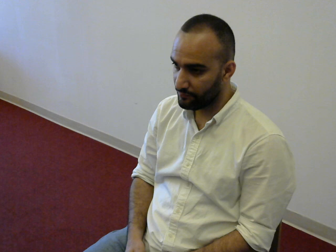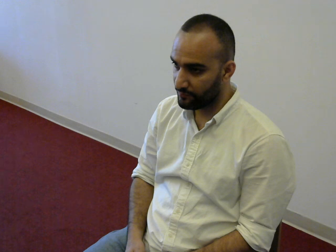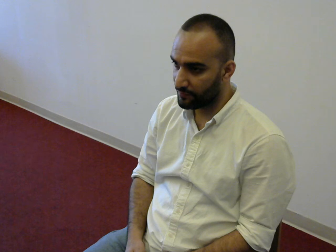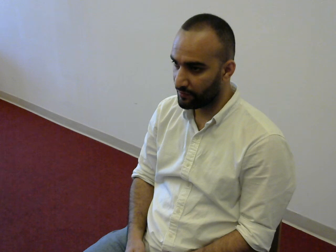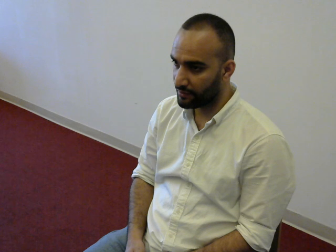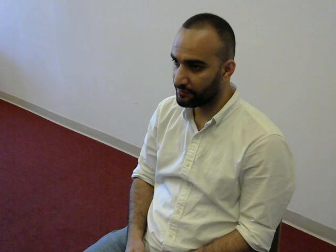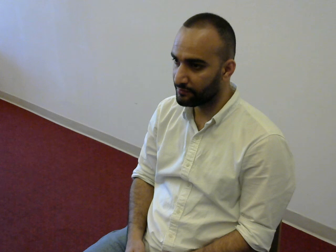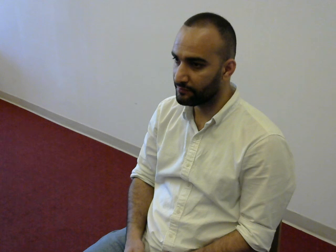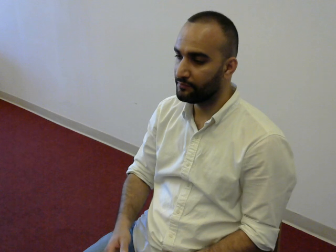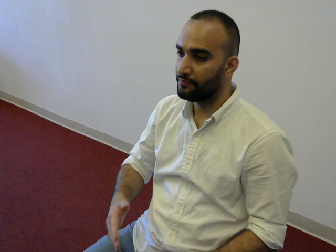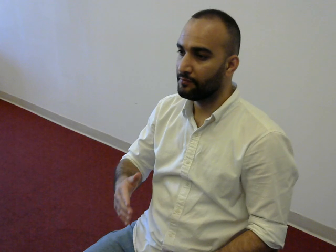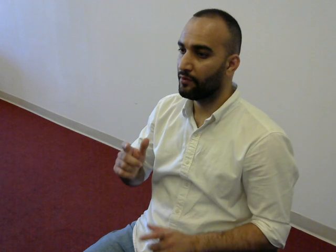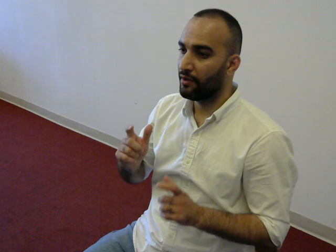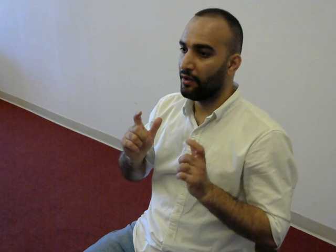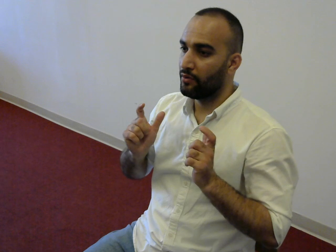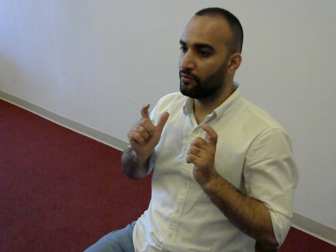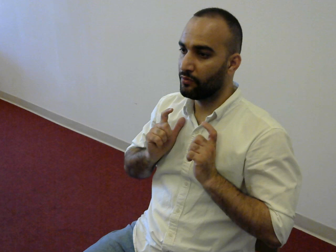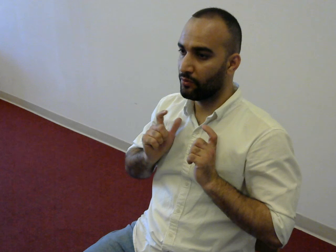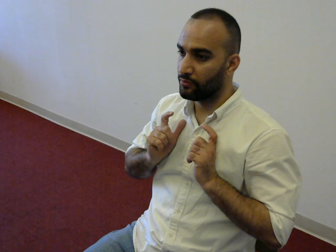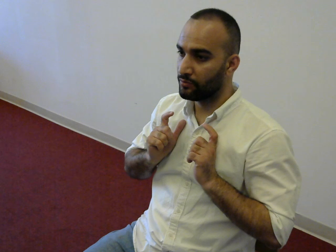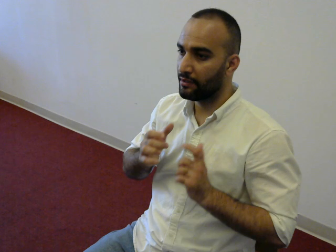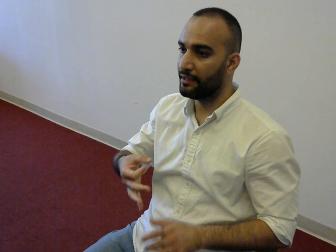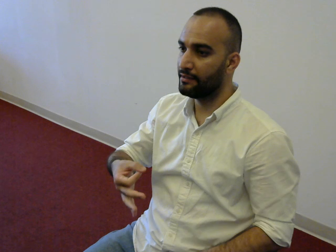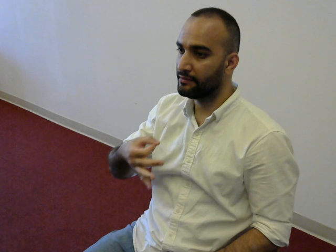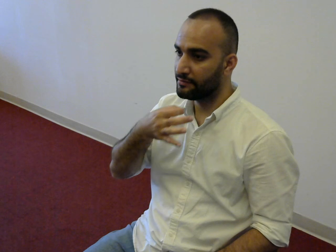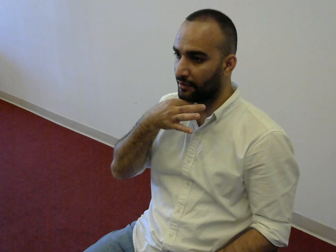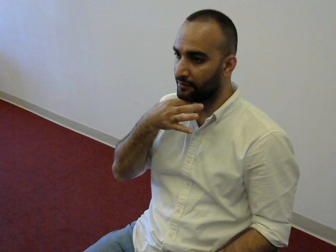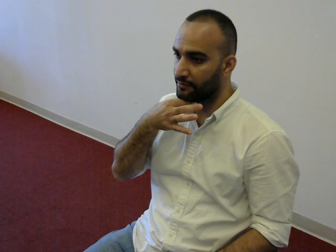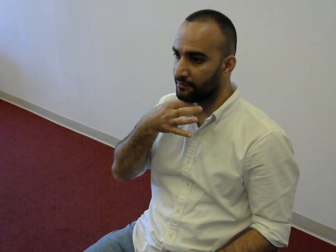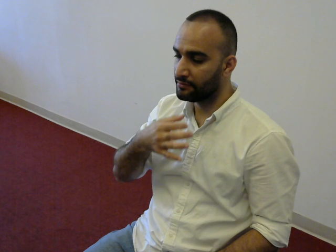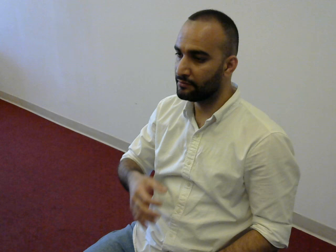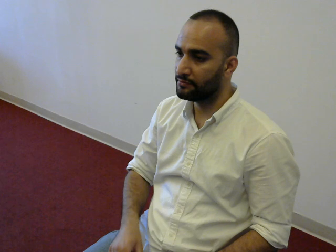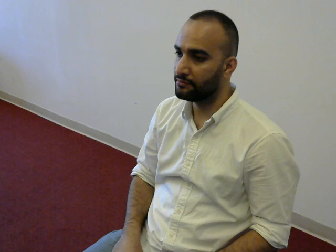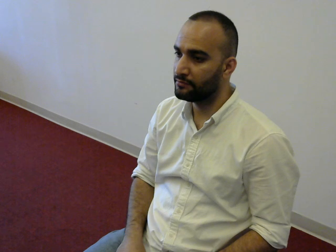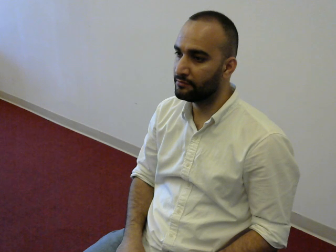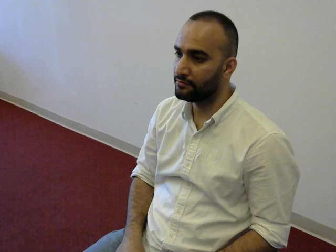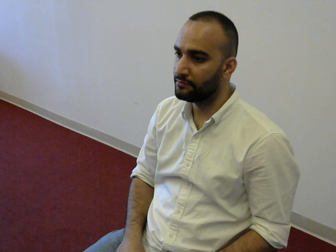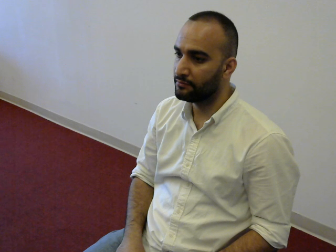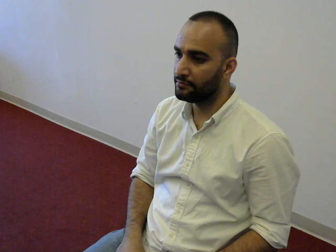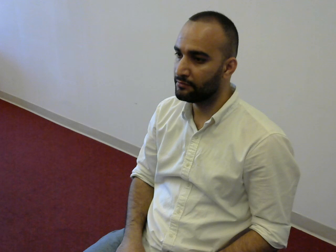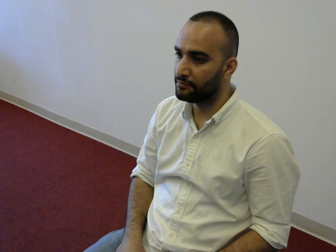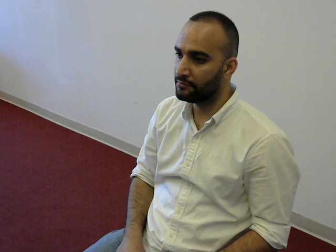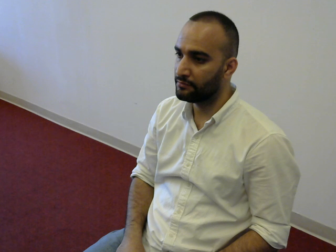Köynəyim xoşuna gəlir?